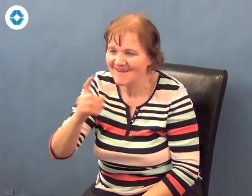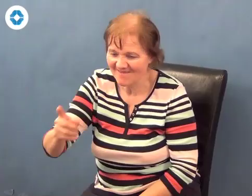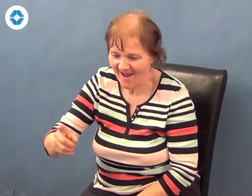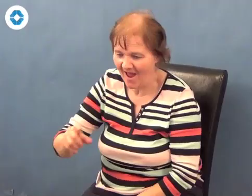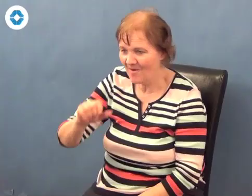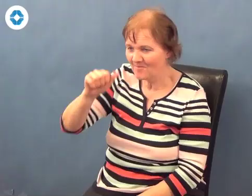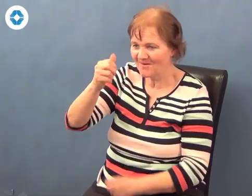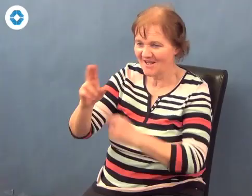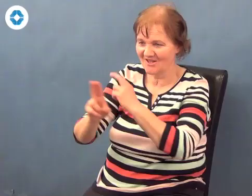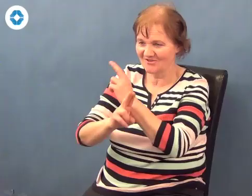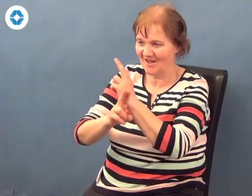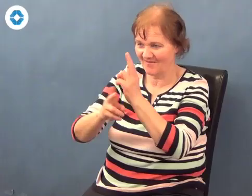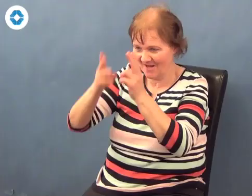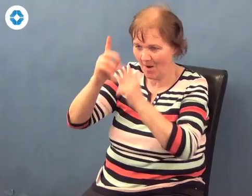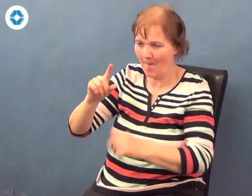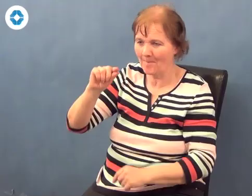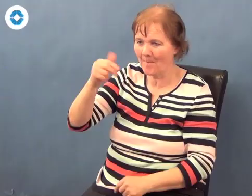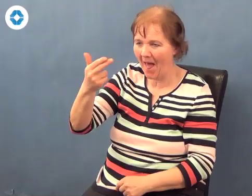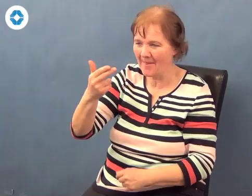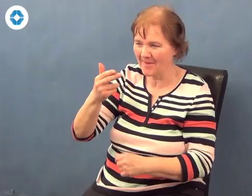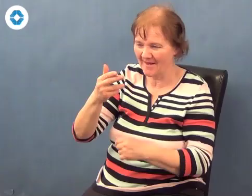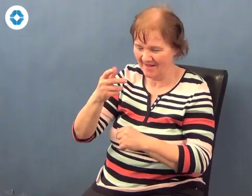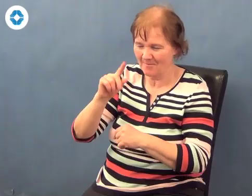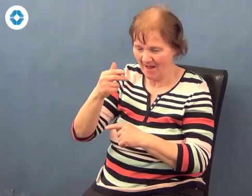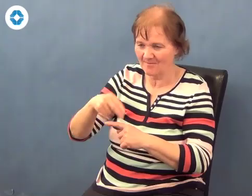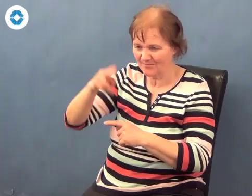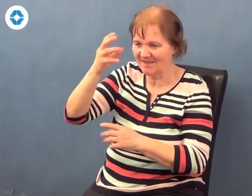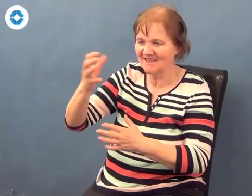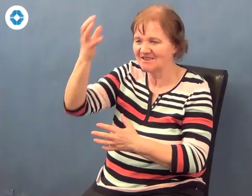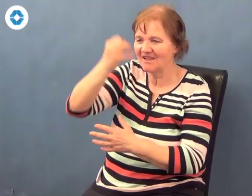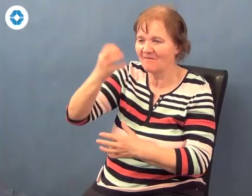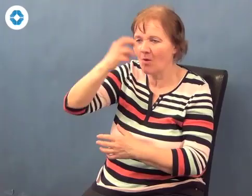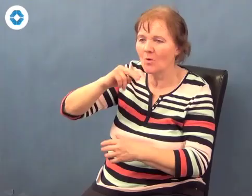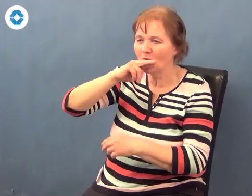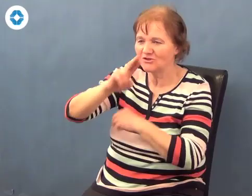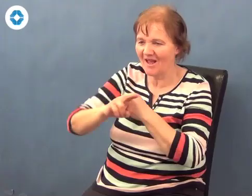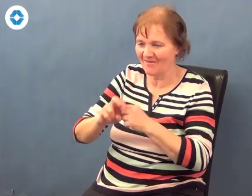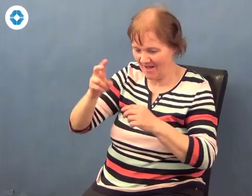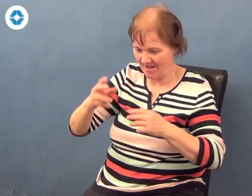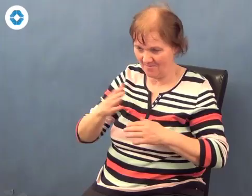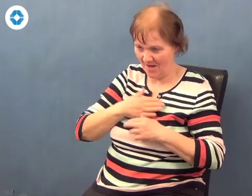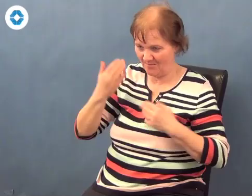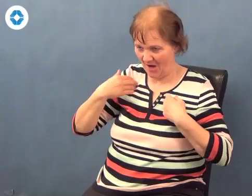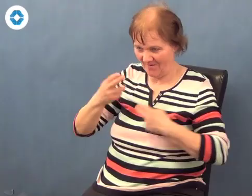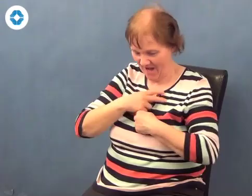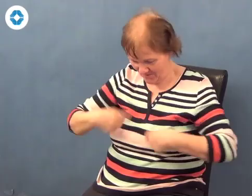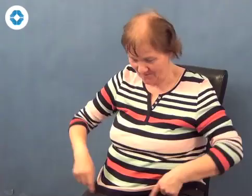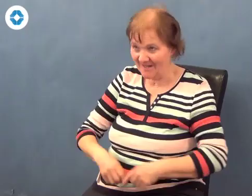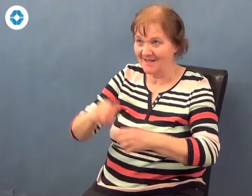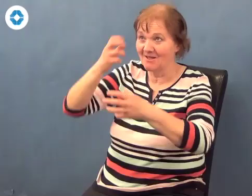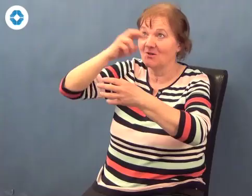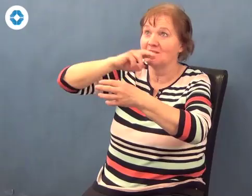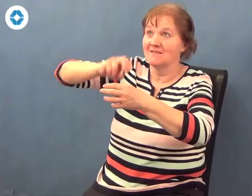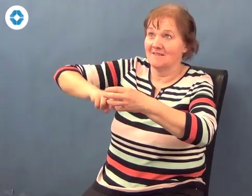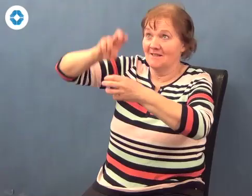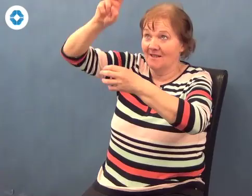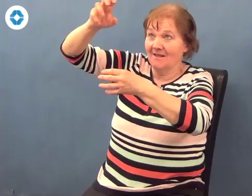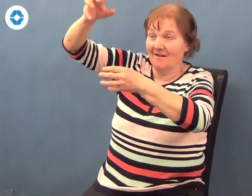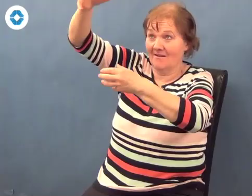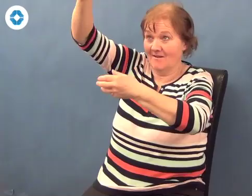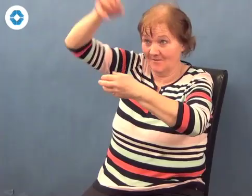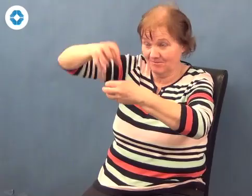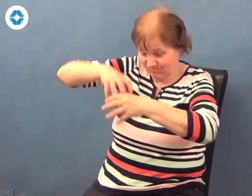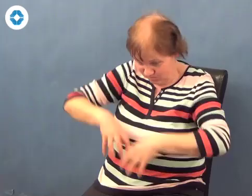Najpierw było drzewo, pan wchodzi na górę, zrywa gruszki. Ma biały fartuch, wchodzi po gruszki i wrzuca je do fartucha.